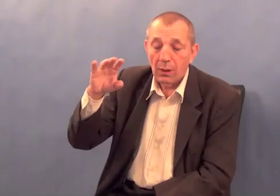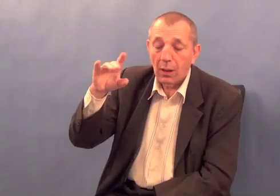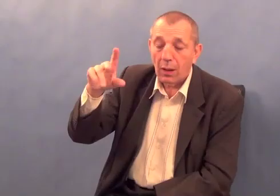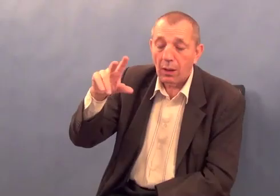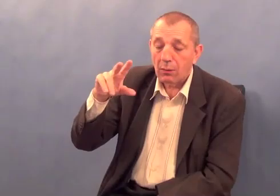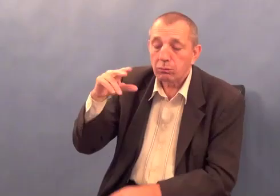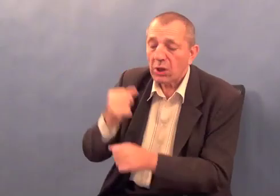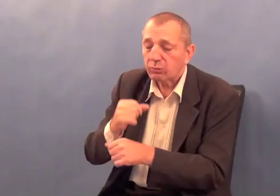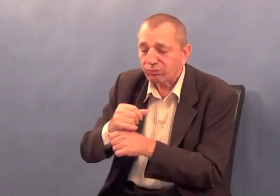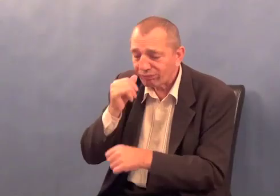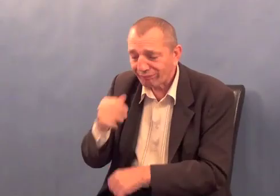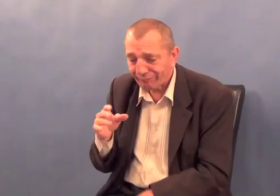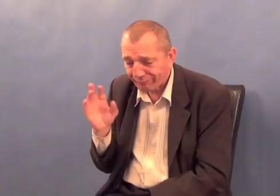Pracuję, nie mogę, nie.